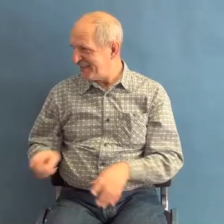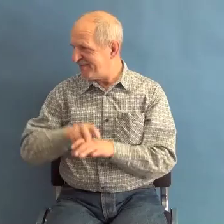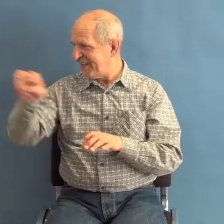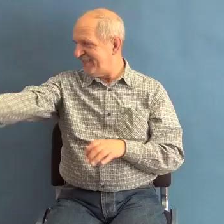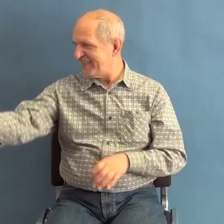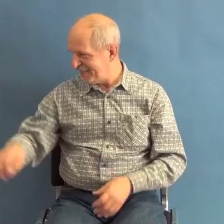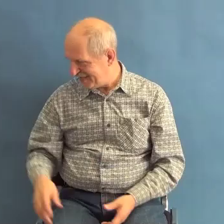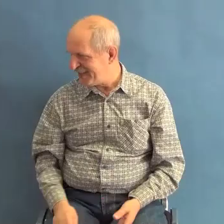Przeskakiwanie.